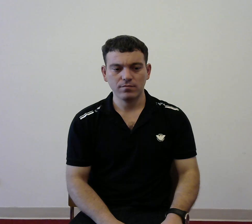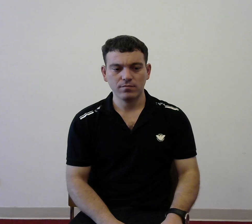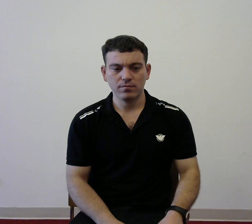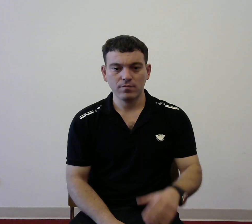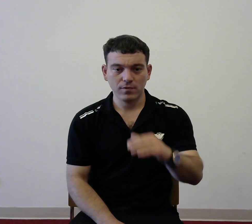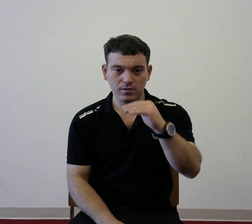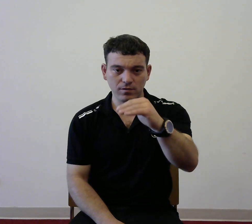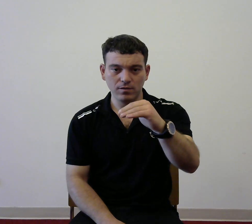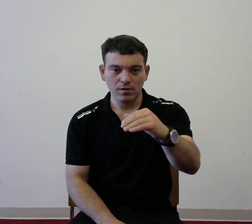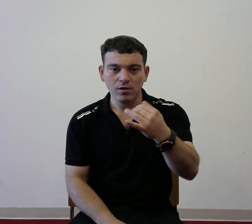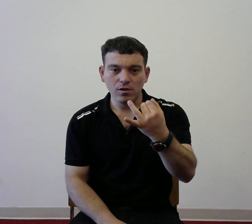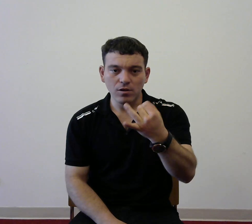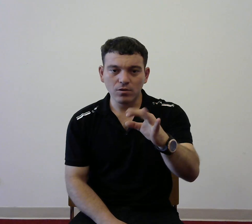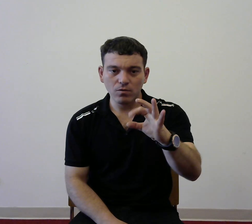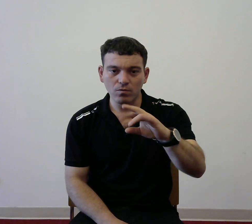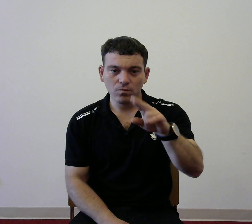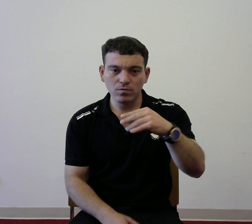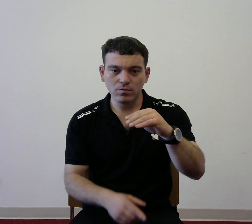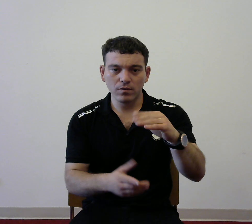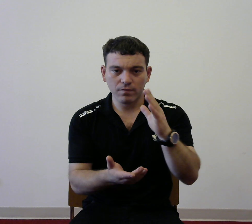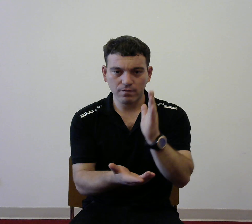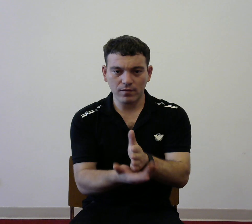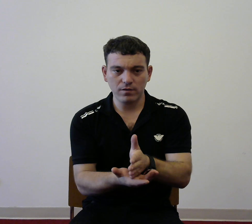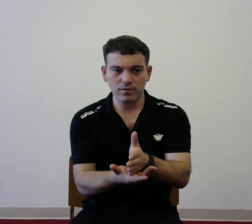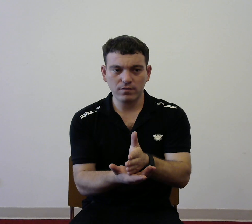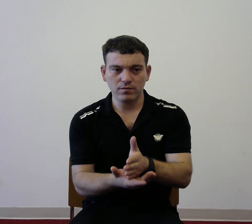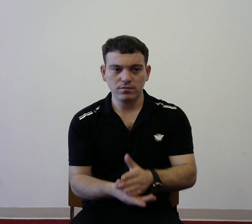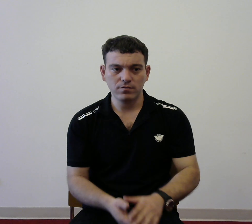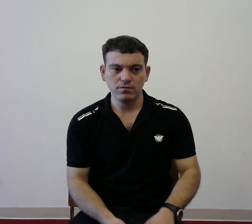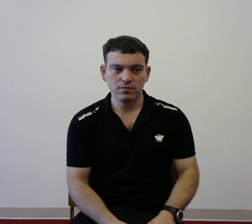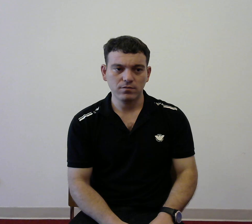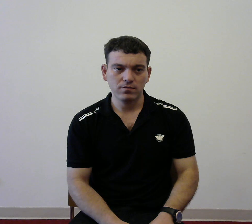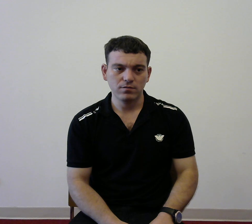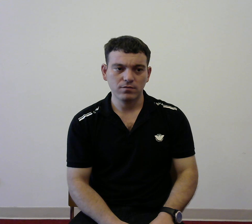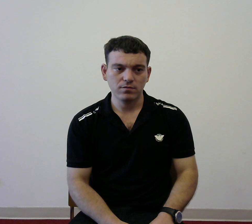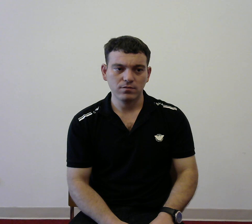Sizdə yod varmı?